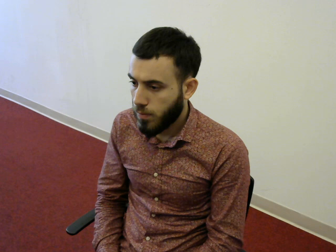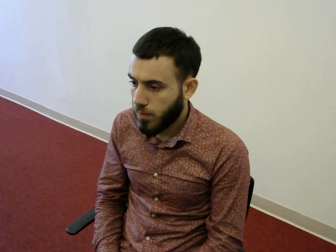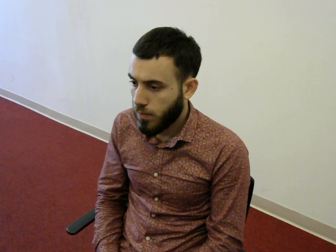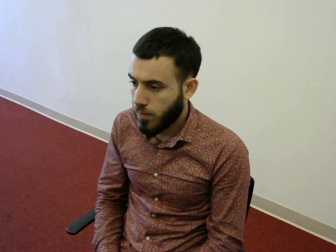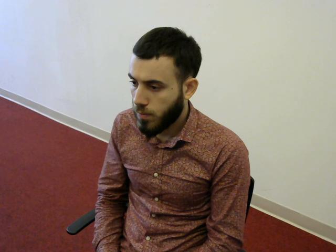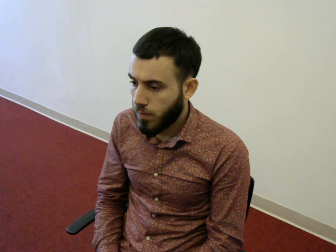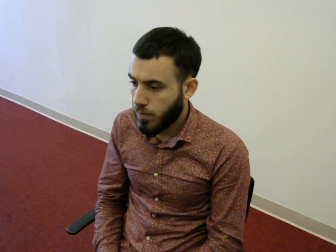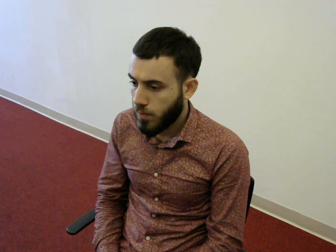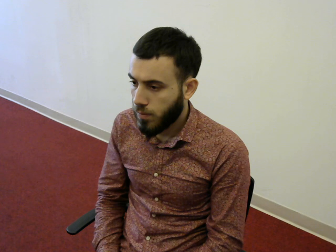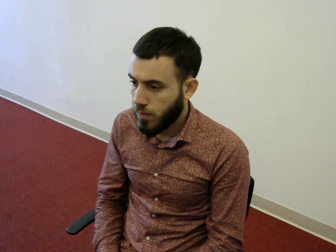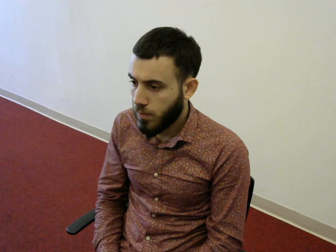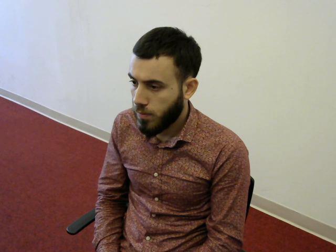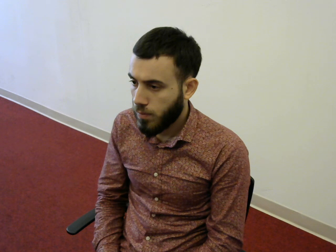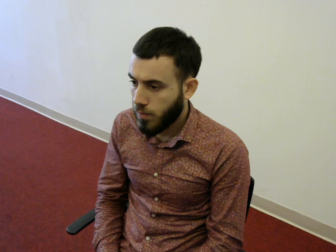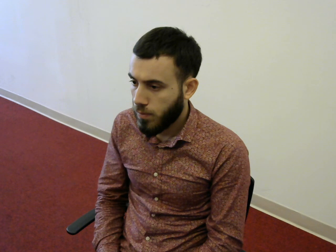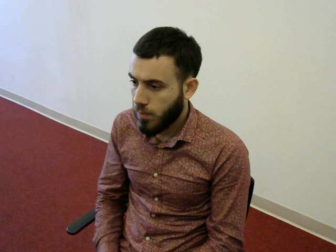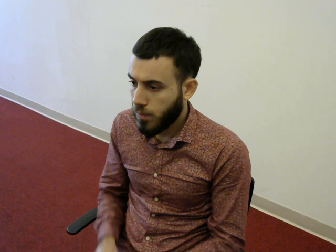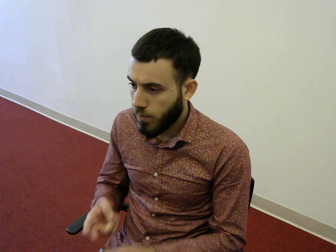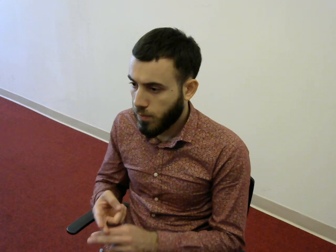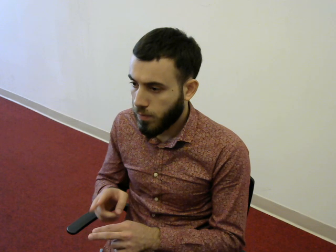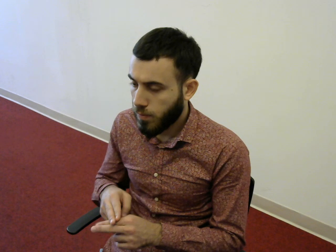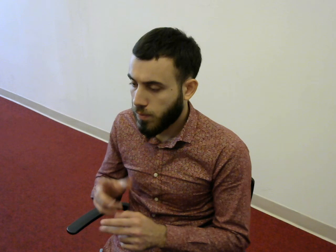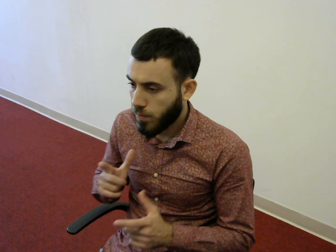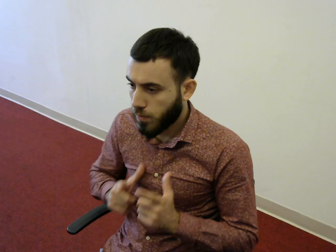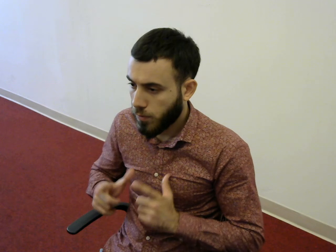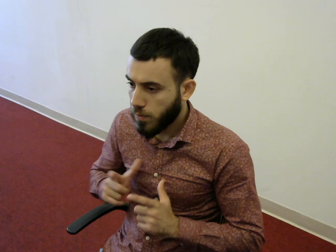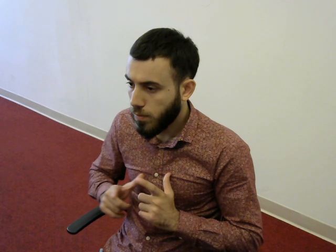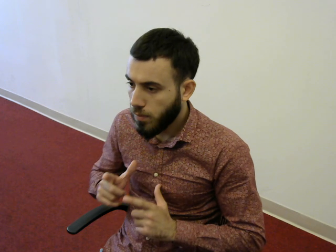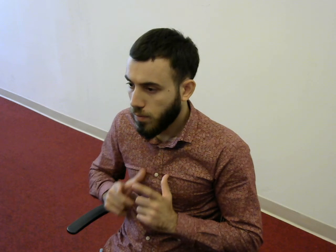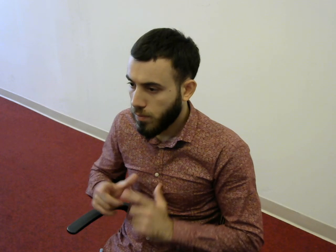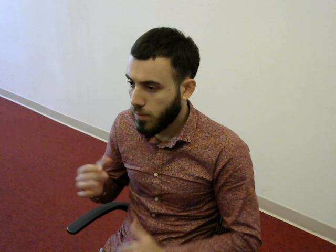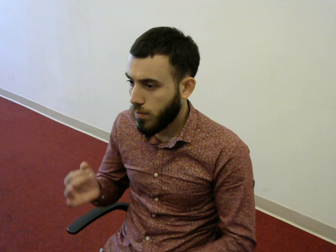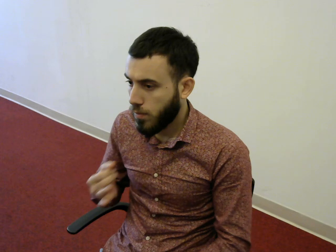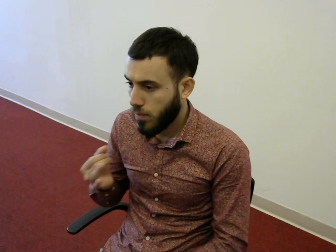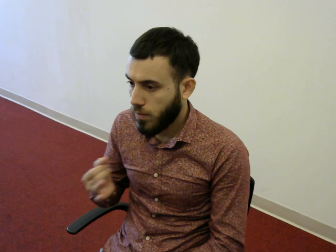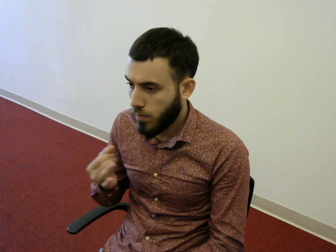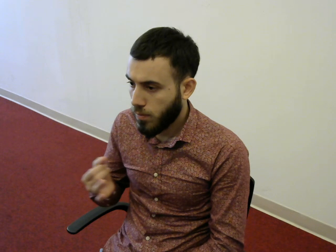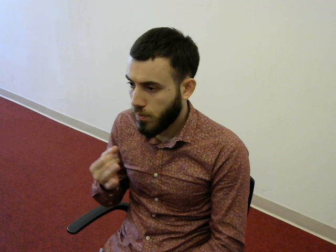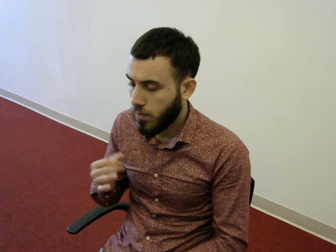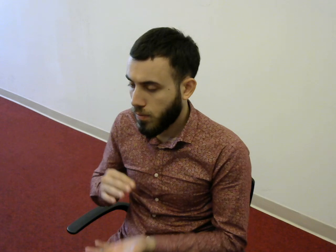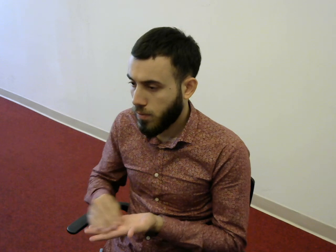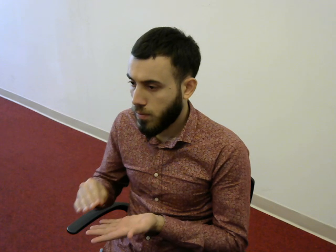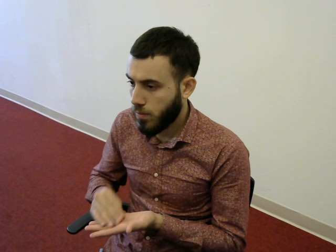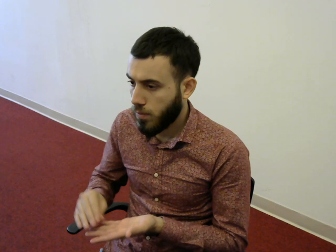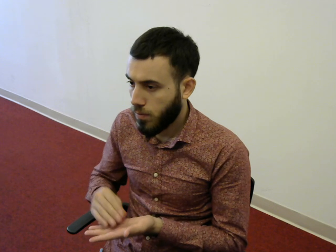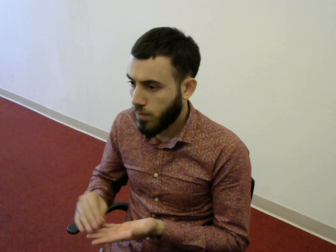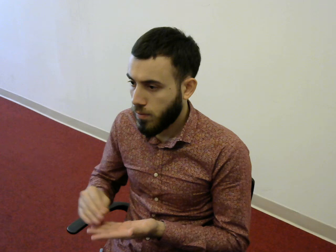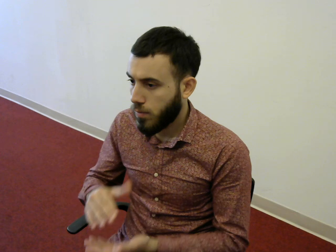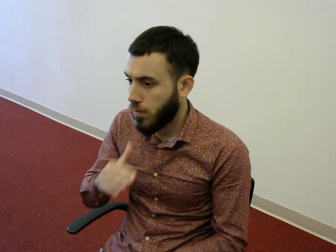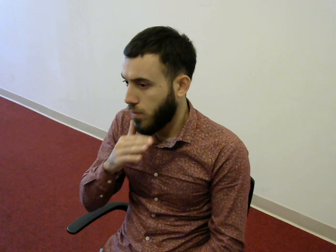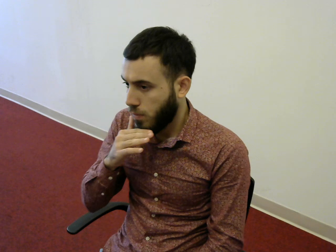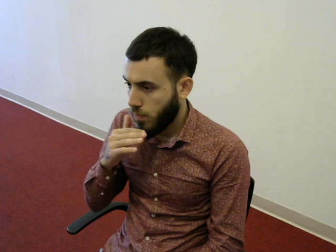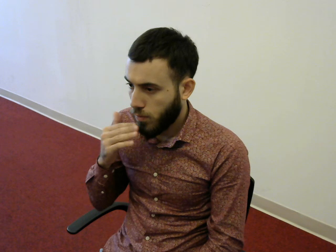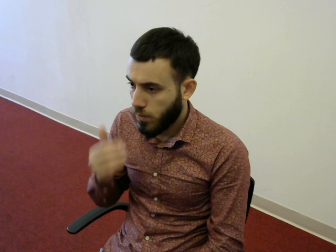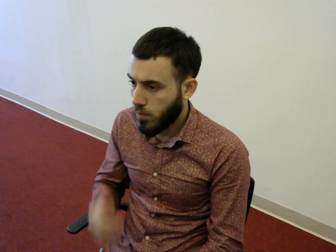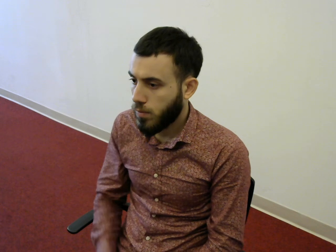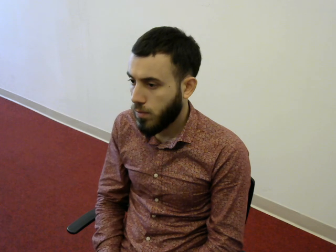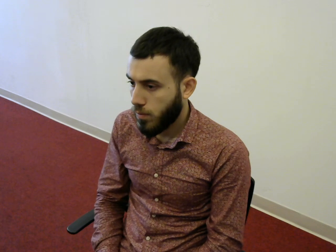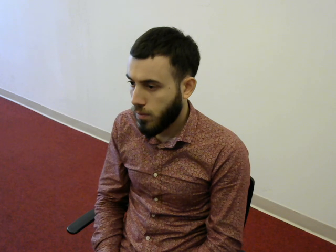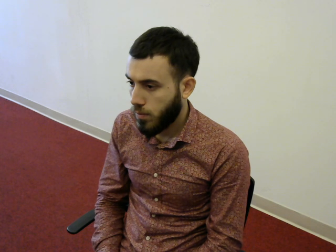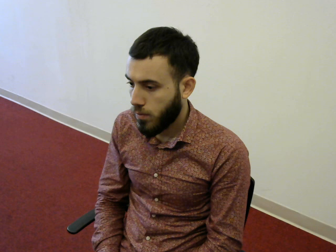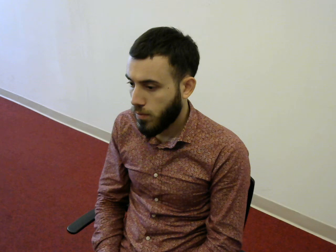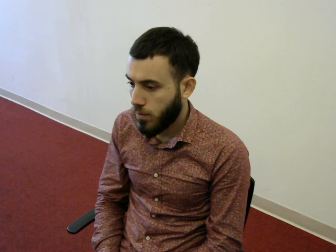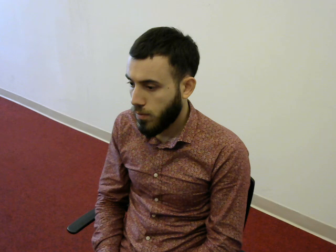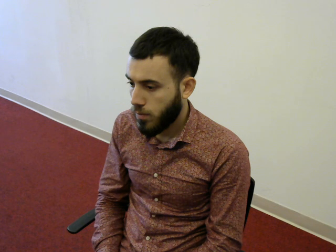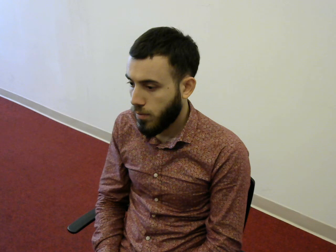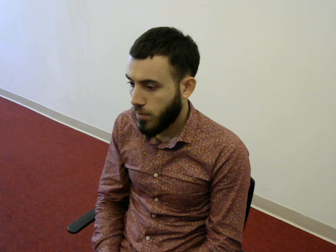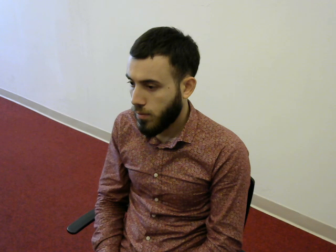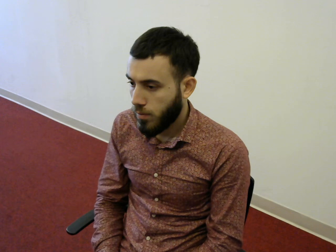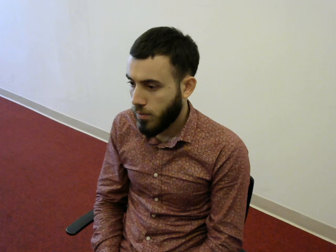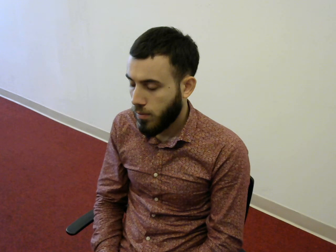Bu müəllimin maraqlı yazıları çoxdur